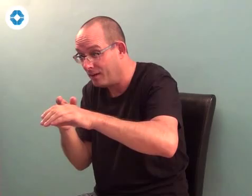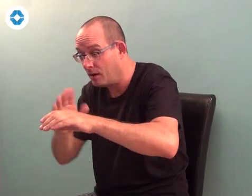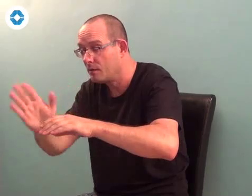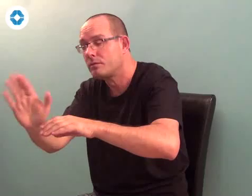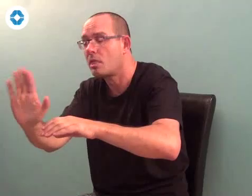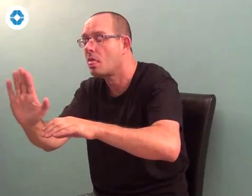Nie.